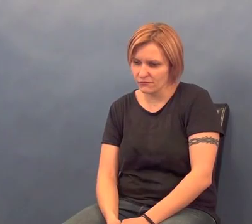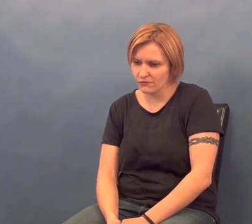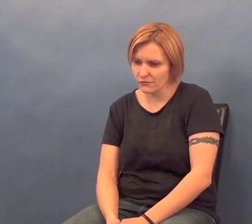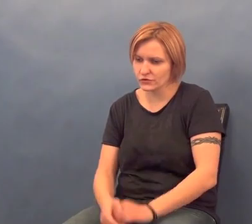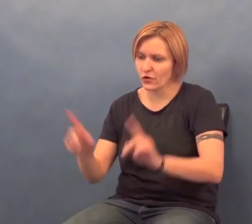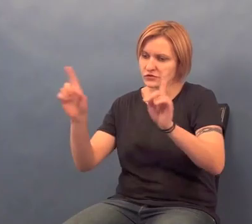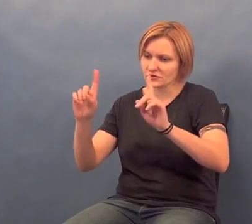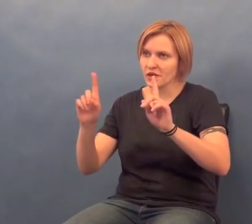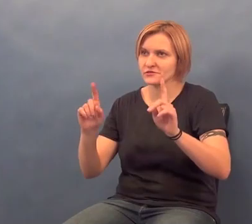To znaczy...